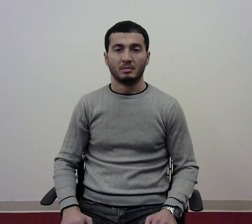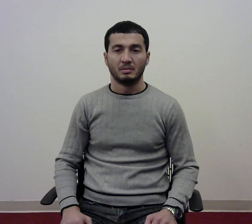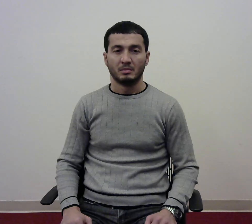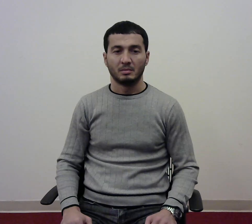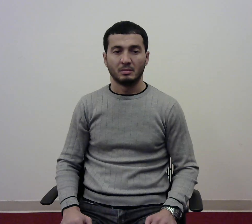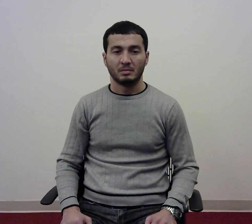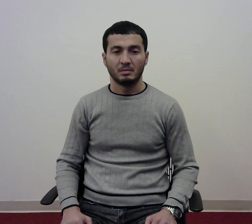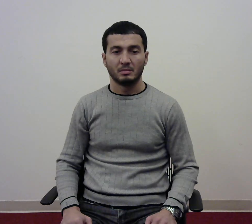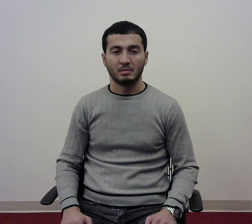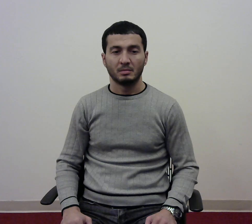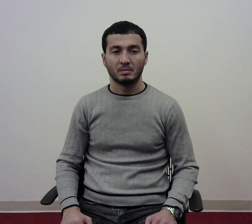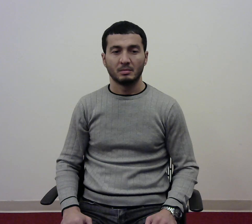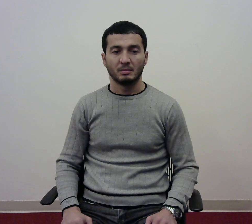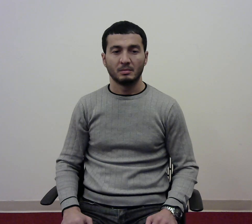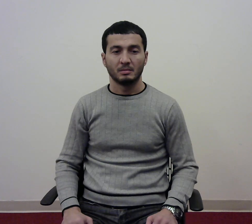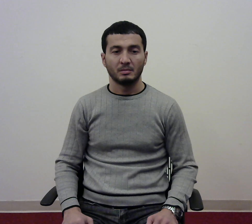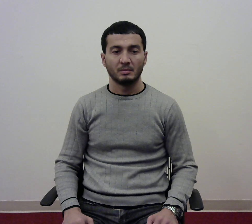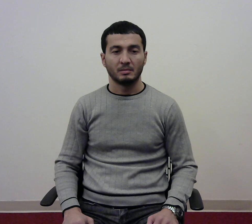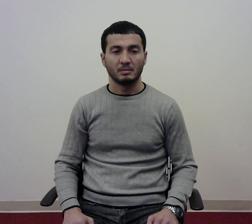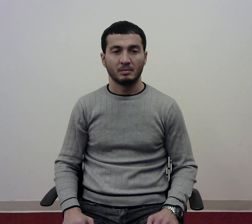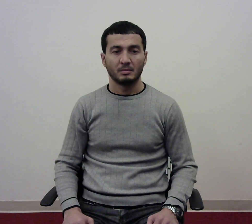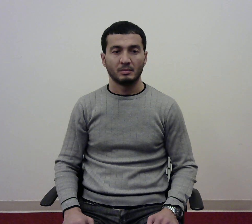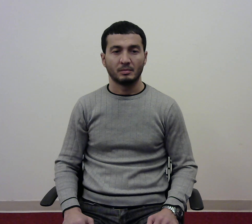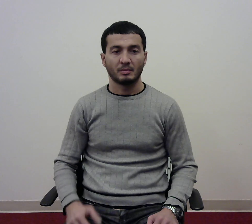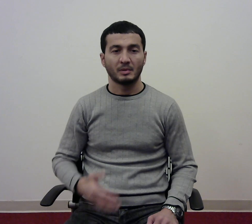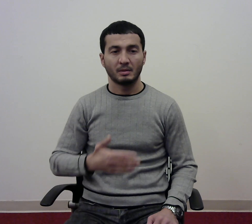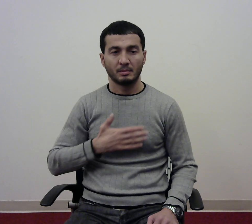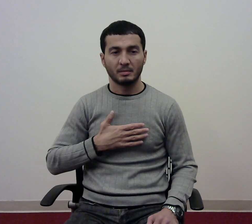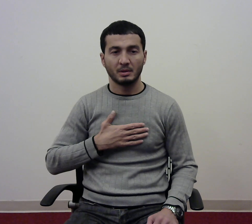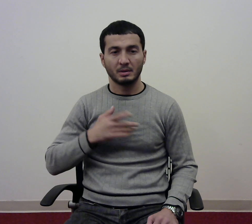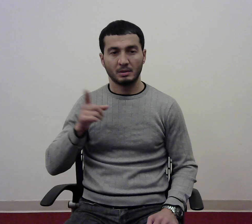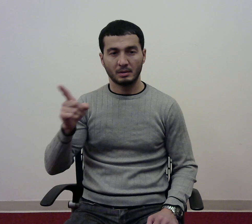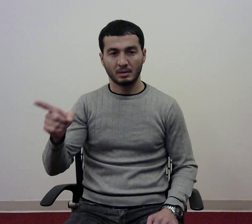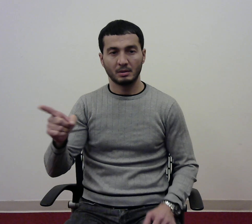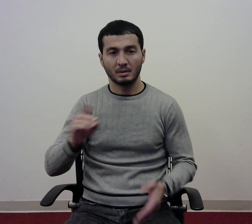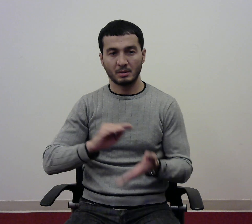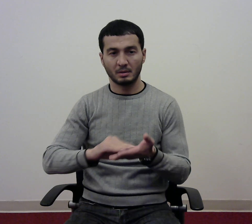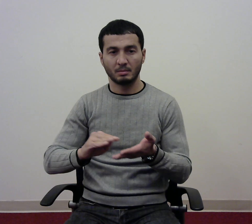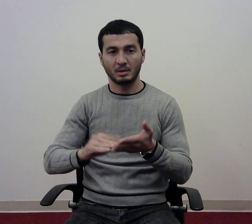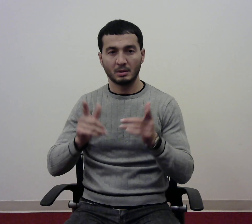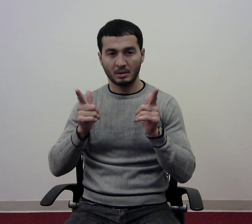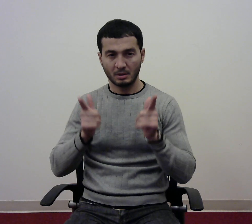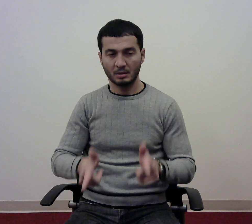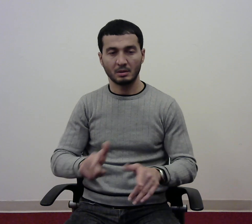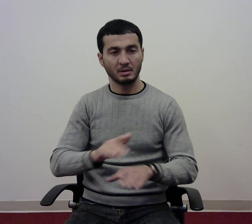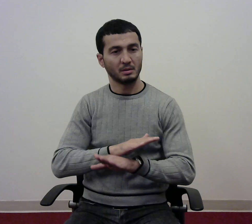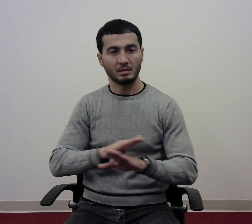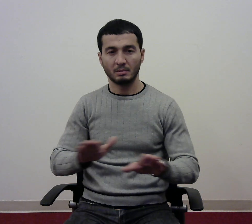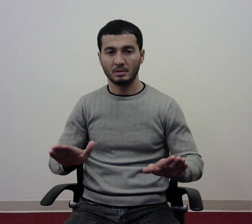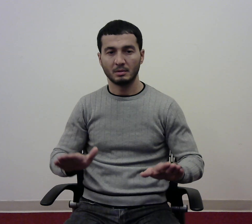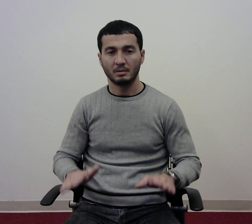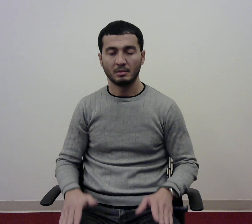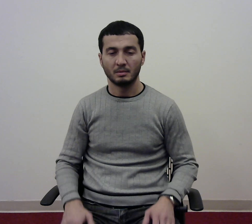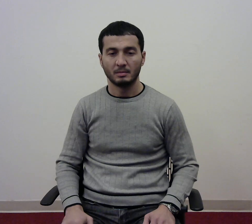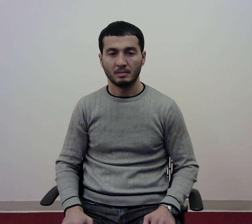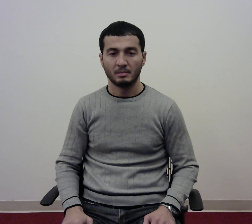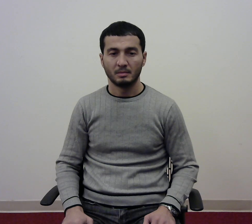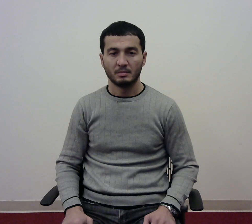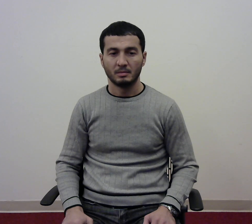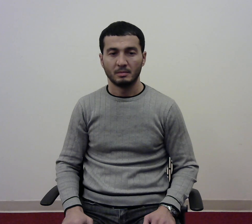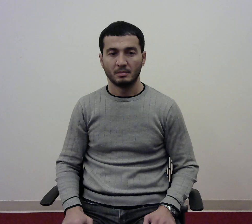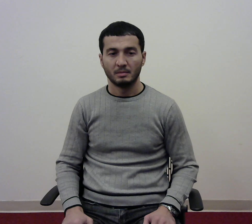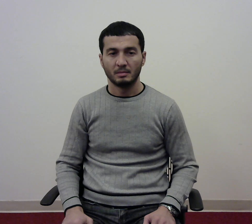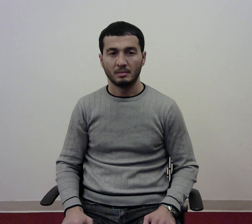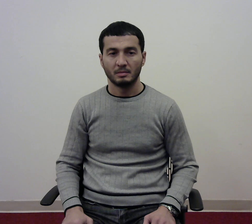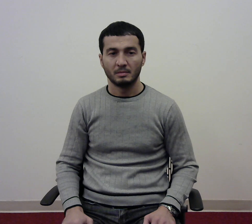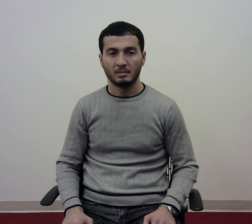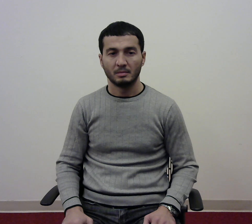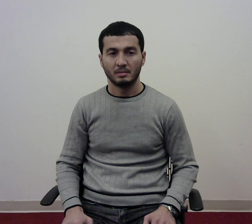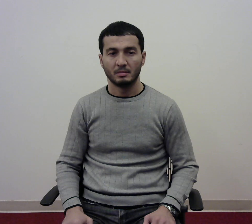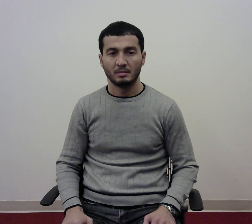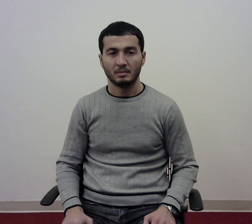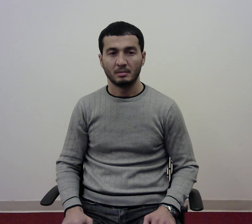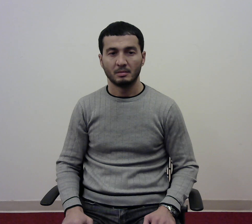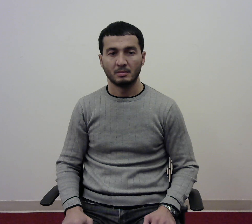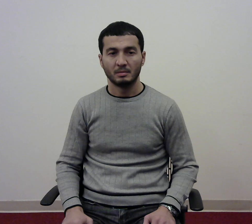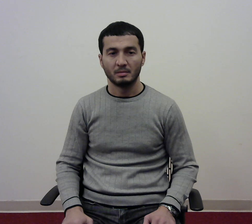Mən onun yazdıqları ilə razı deyiləm